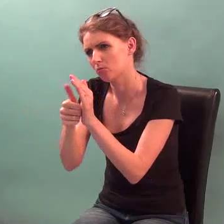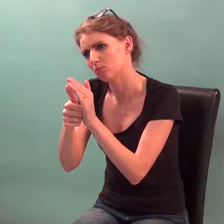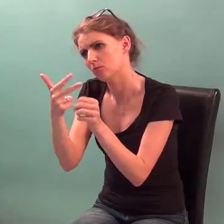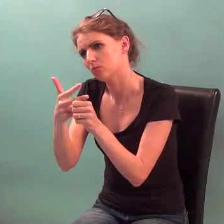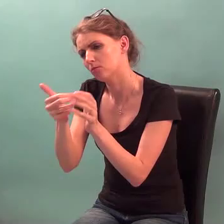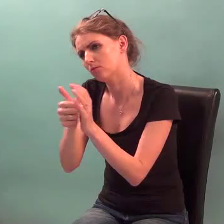O szesnastej trzydzieści.